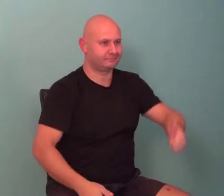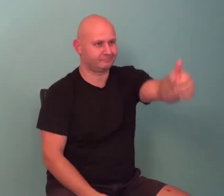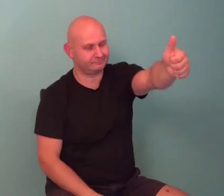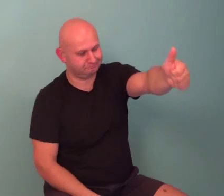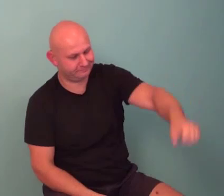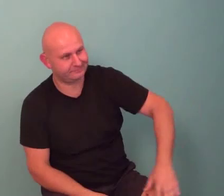Super.